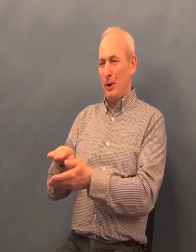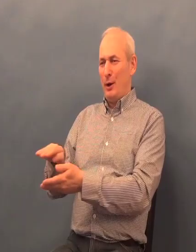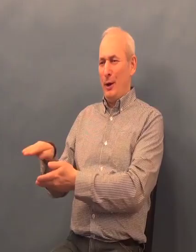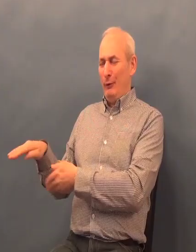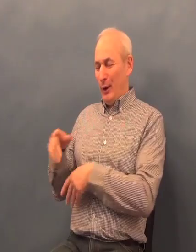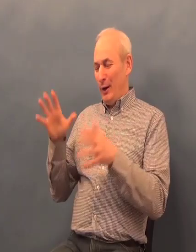Ojej!